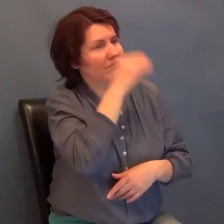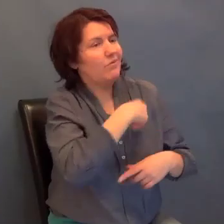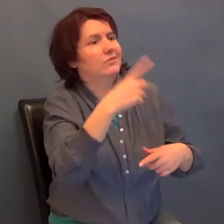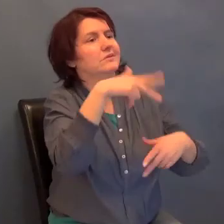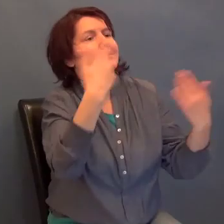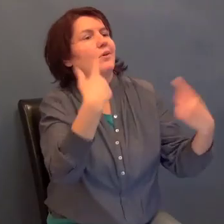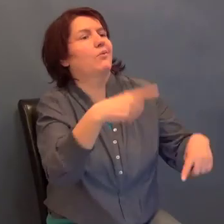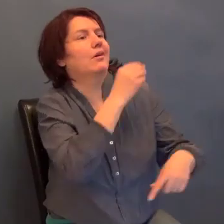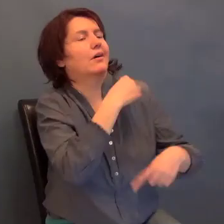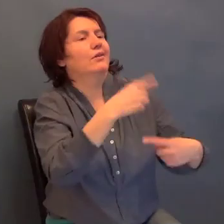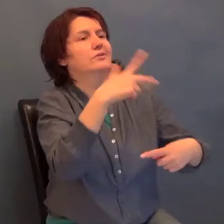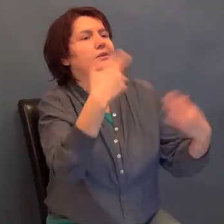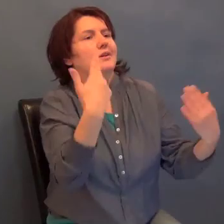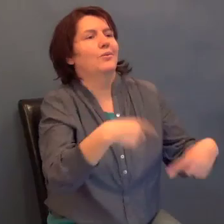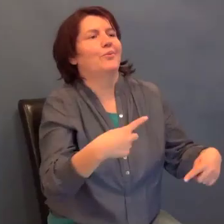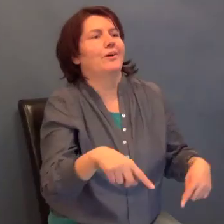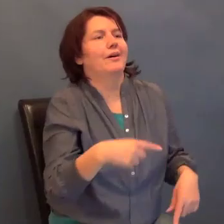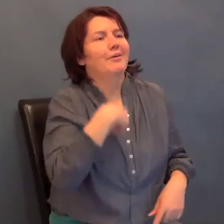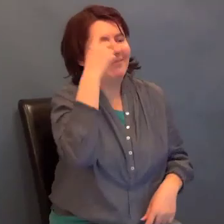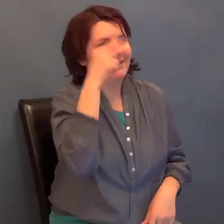Nie mówiłaś mi, że trzy dni. Nie mówiłaś, że trzy dni.